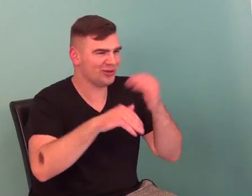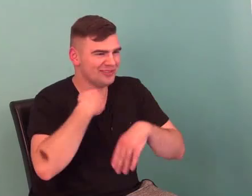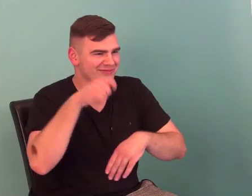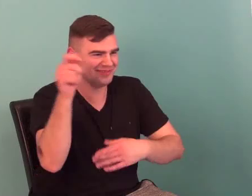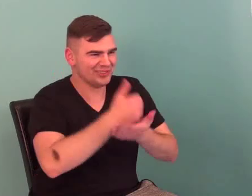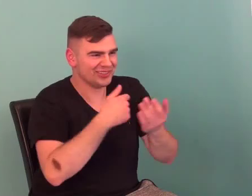Wyjeżdżam w góry i zabiorę cię.